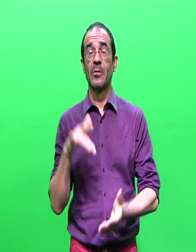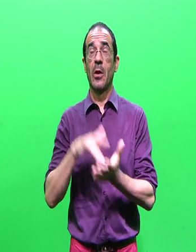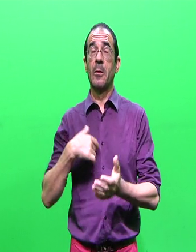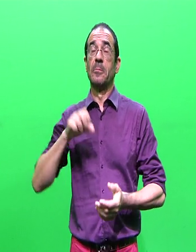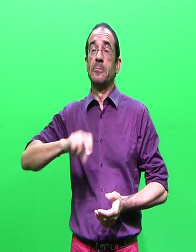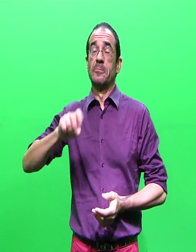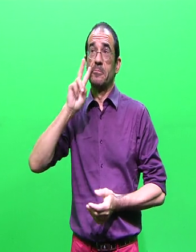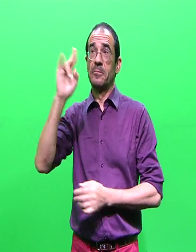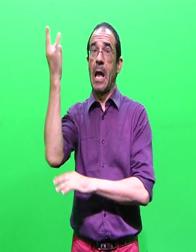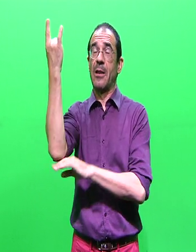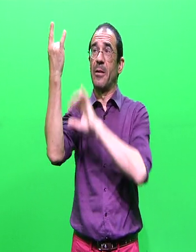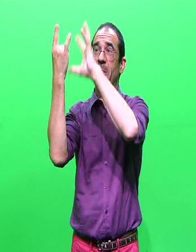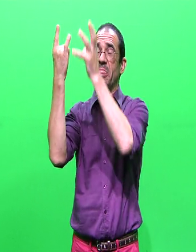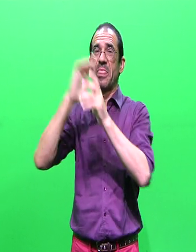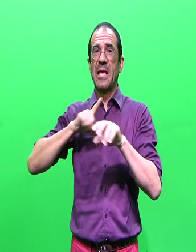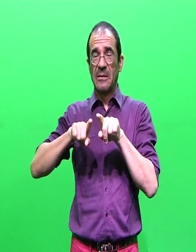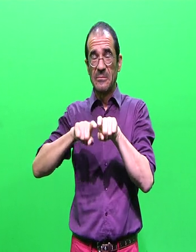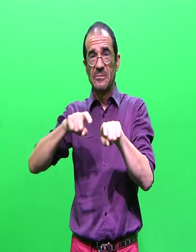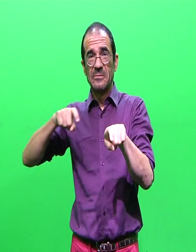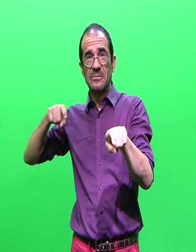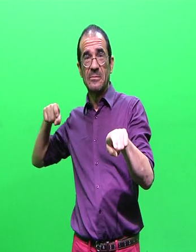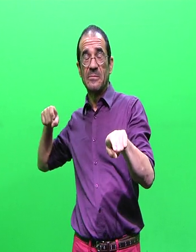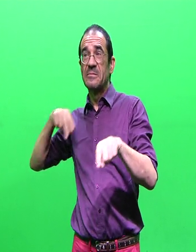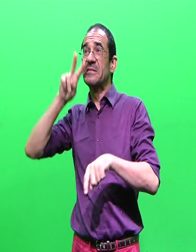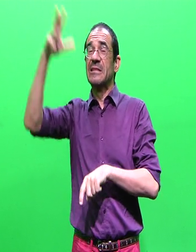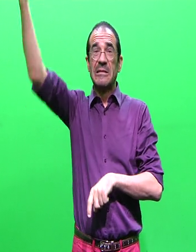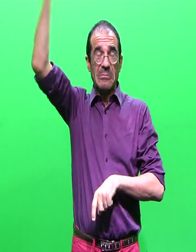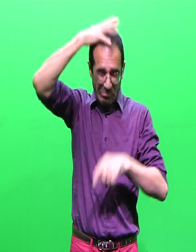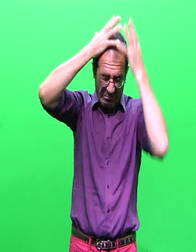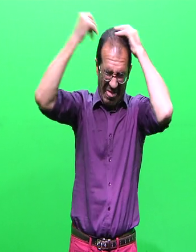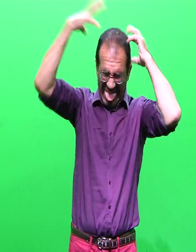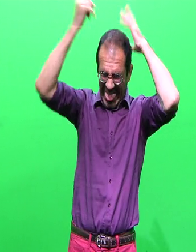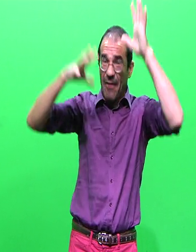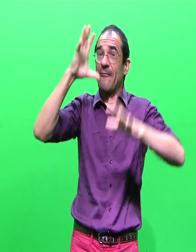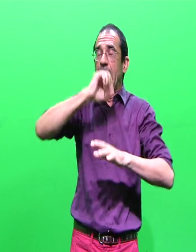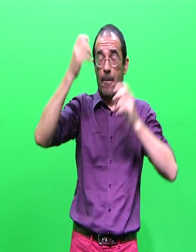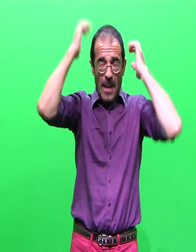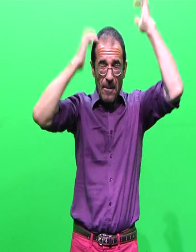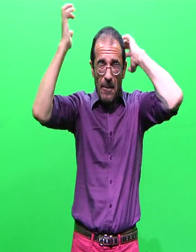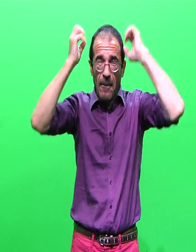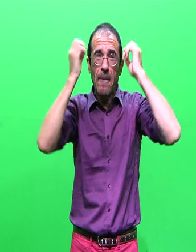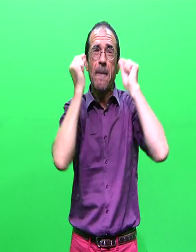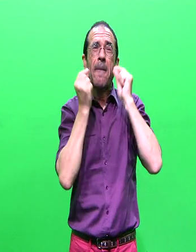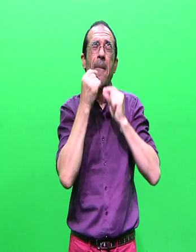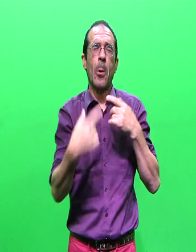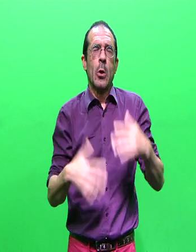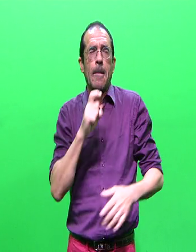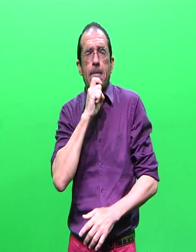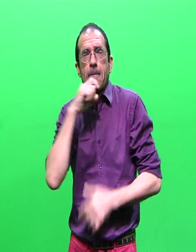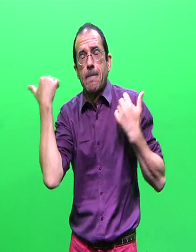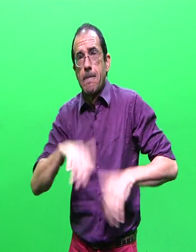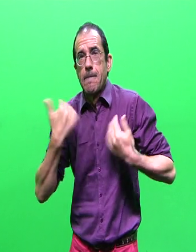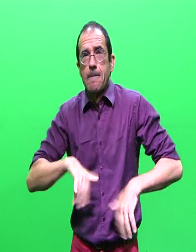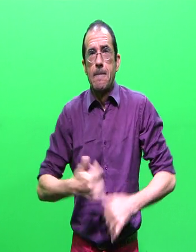Estava caminant i vaig veure que hi havia un arbre amb una fila de cucs, em van caure al cap, em vaig rascar i em van sortir puntets que em fan força mal.